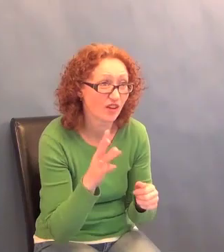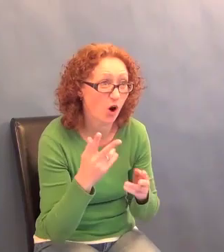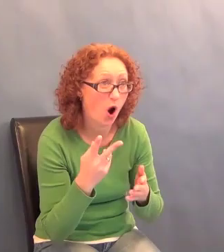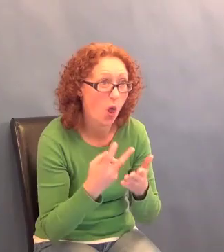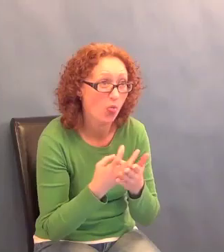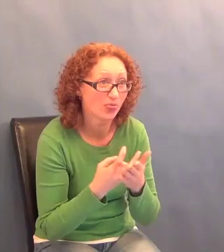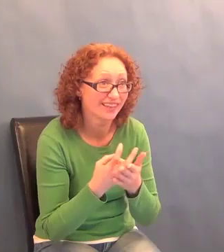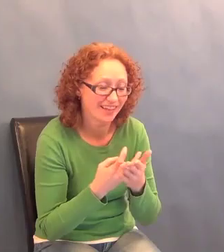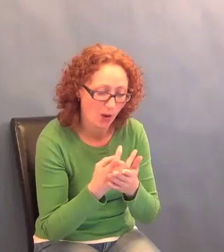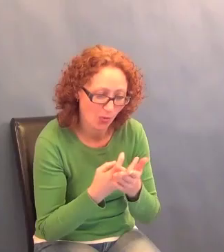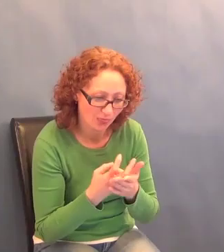Dwudziestego czwartego lutego?